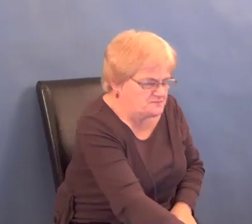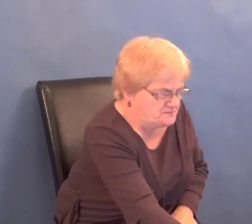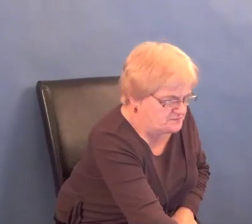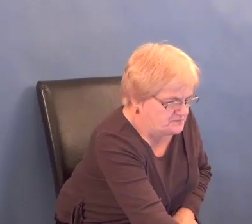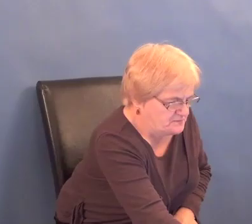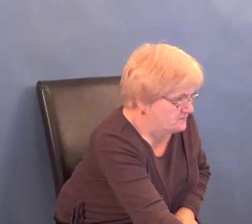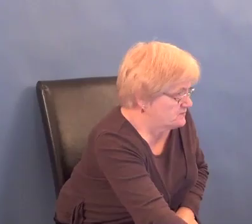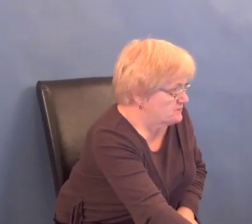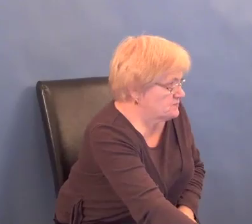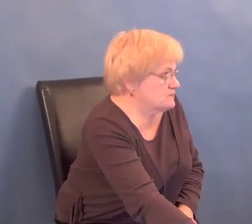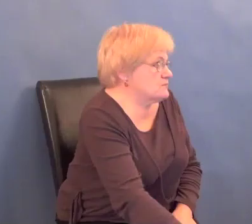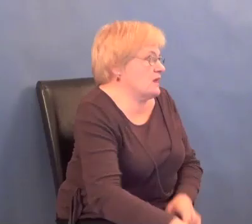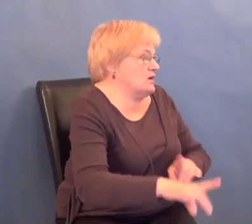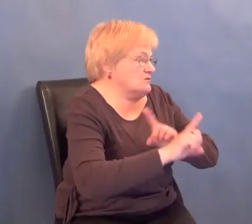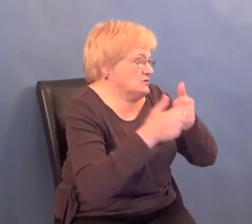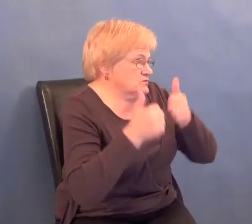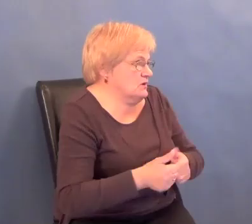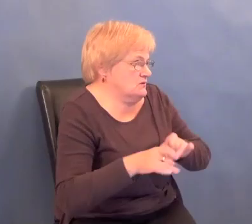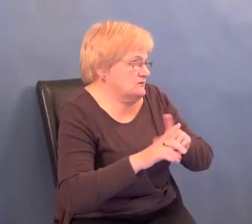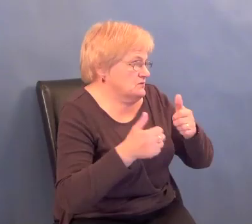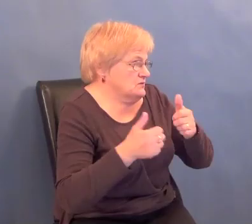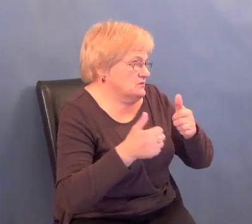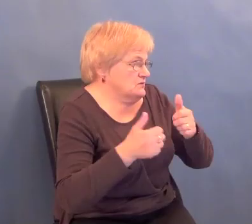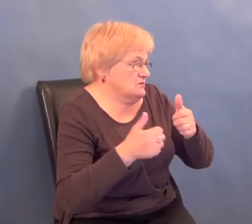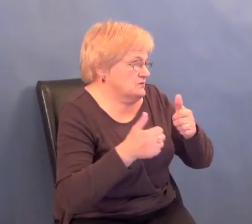Nie wolno biegać, trzeba stać.